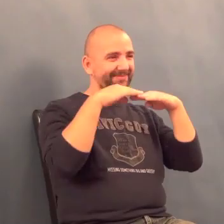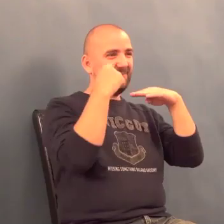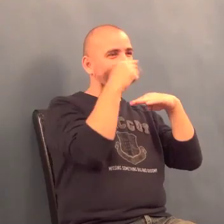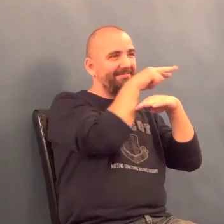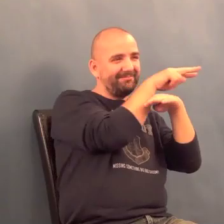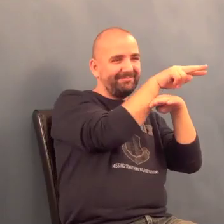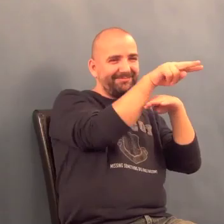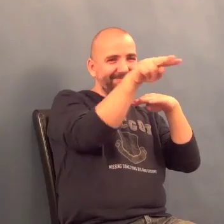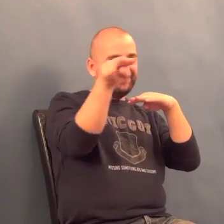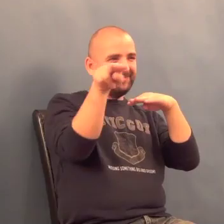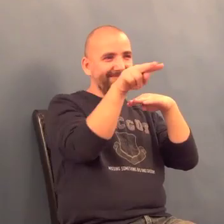Rozgląda się.